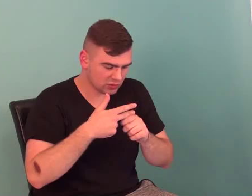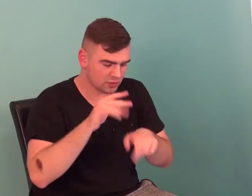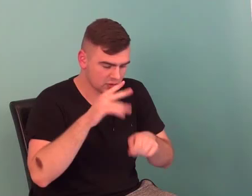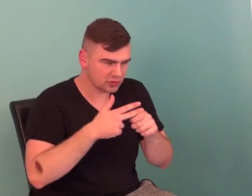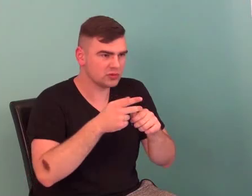O piątej trzydzieści.